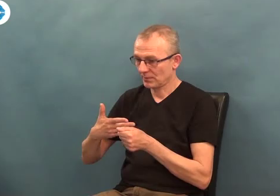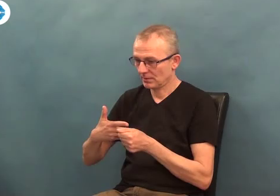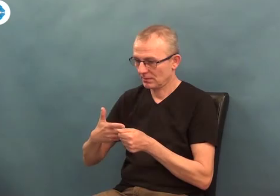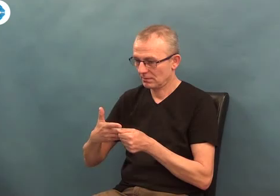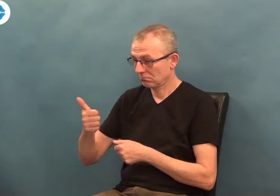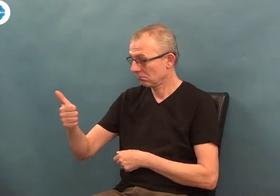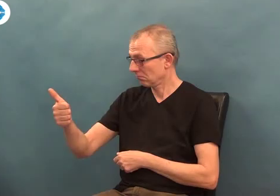Super.